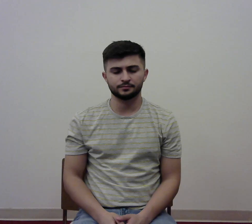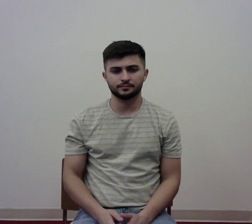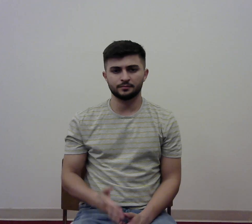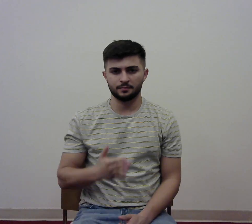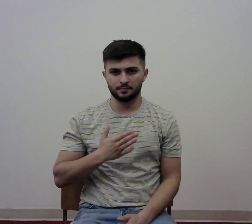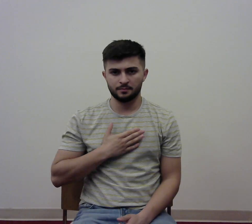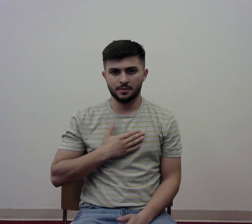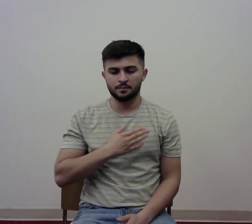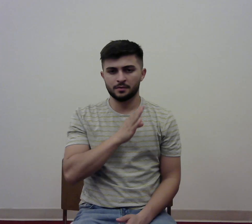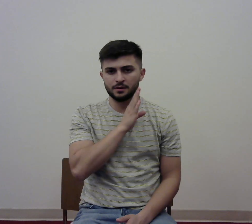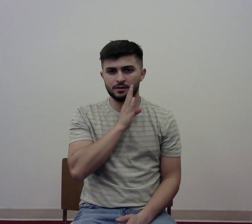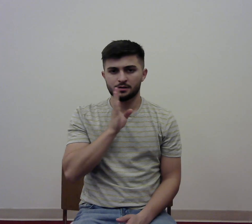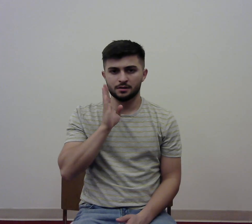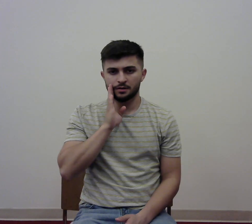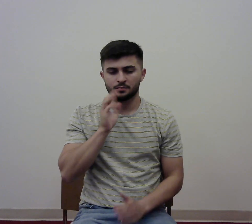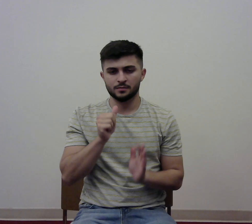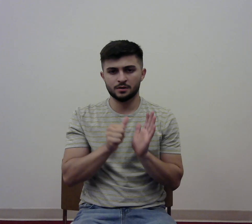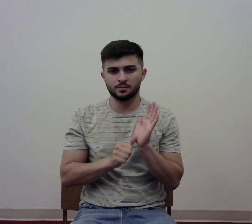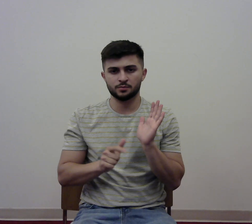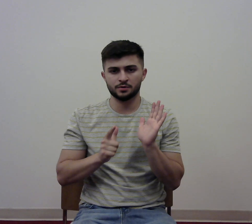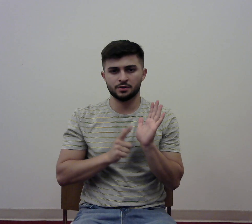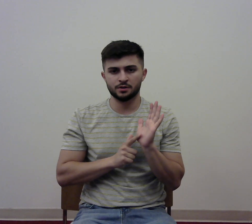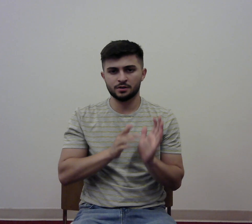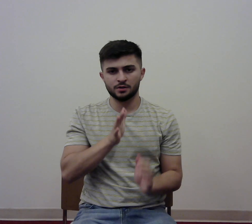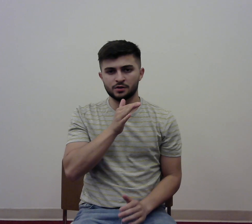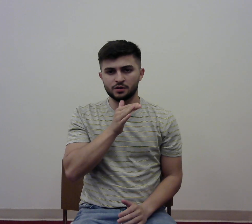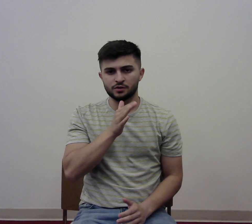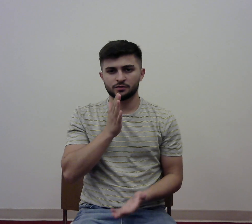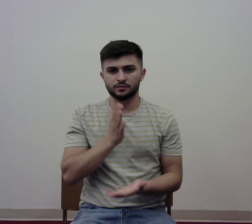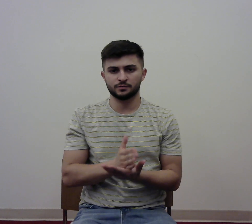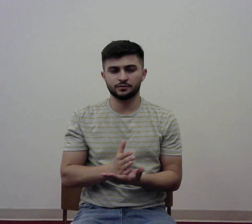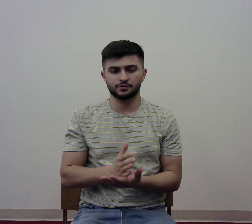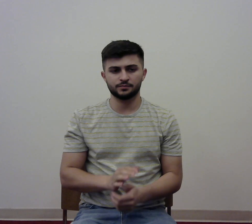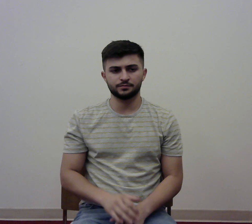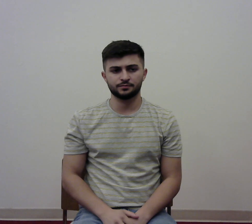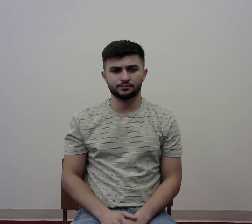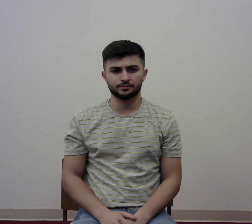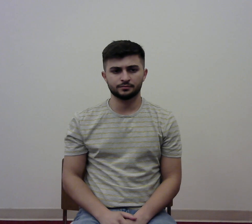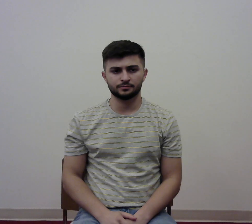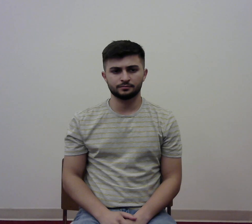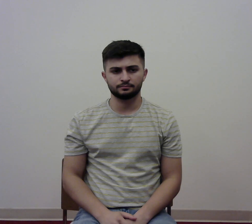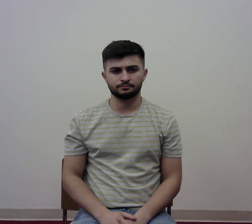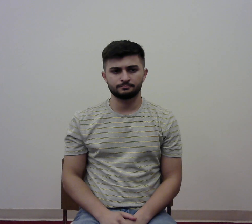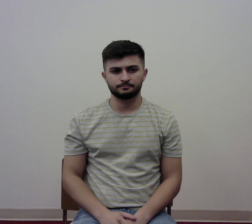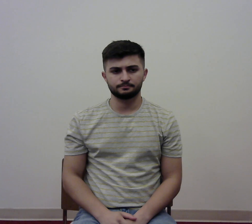Mənim anamın 67 yaşı var